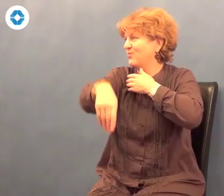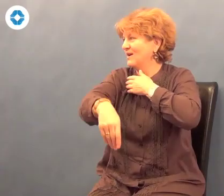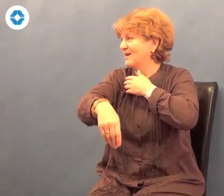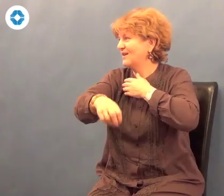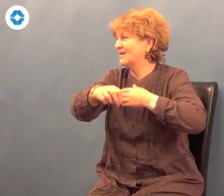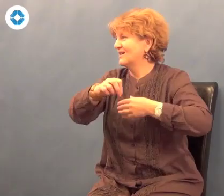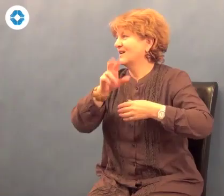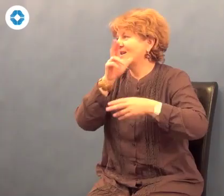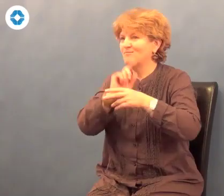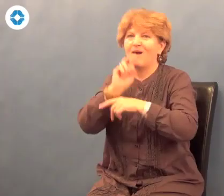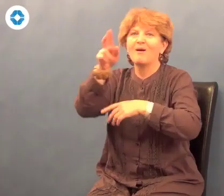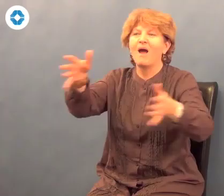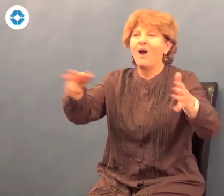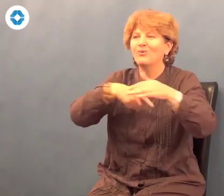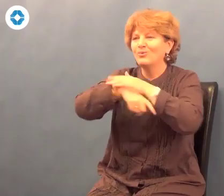Żaba wyskoczyła i uciekła.